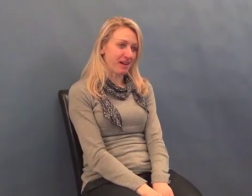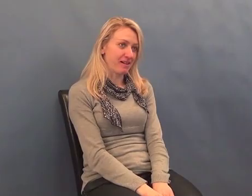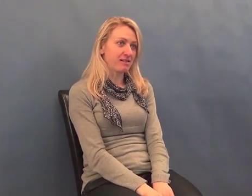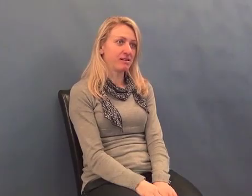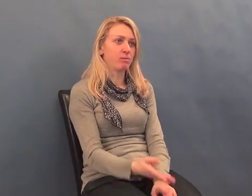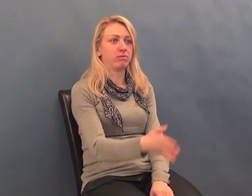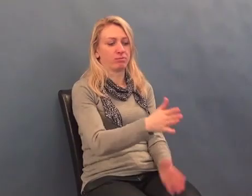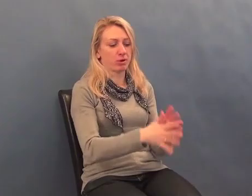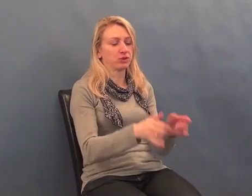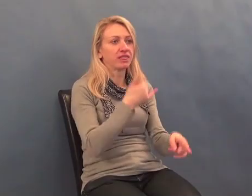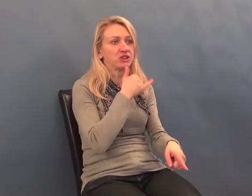Po prostu niezdrowo.